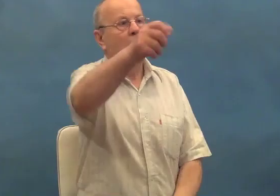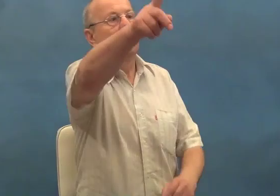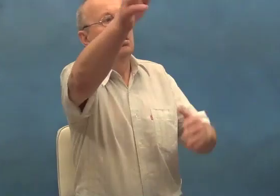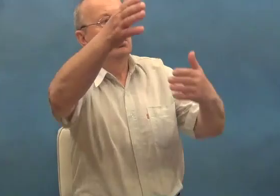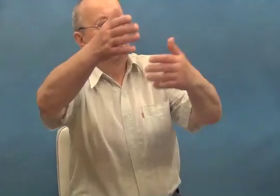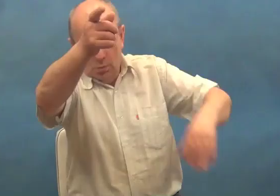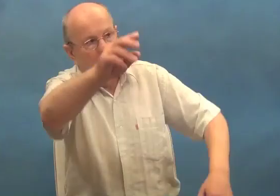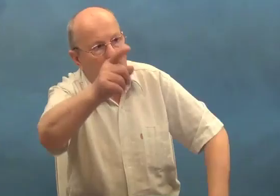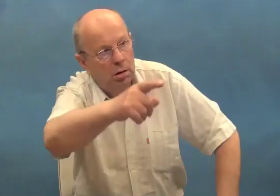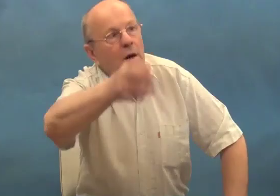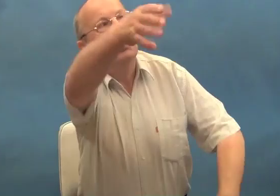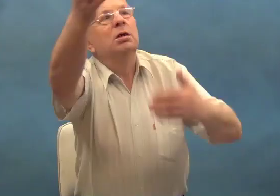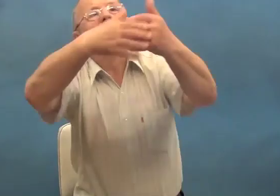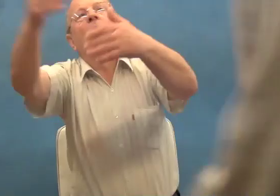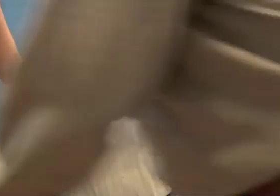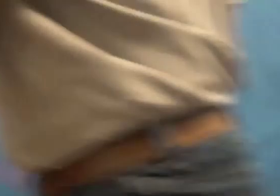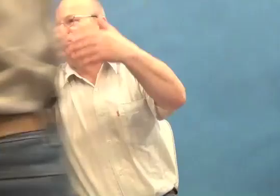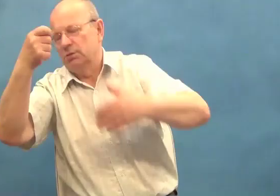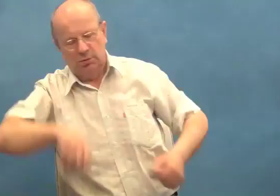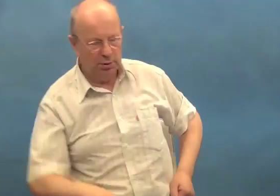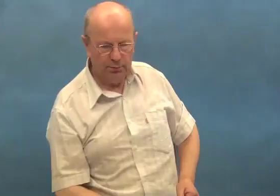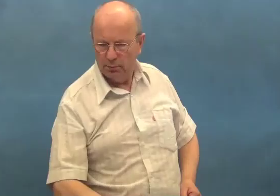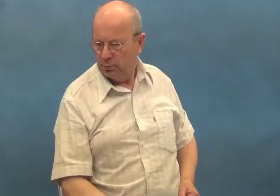Zamknąć na klucz.